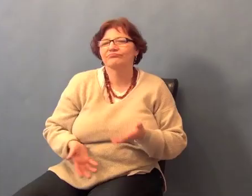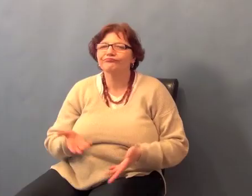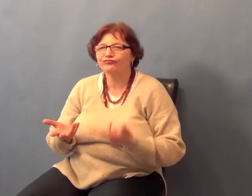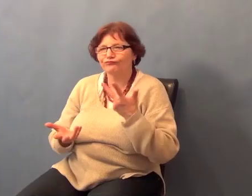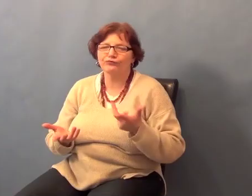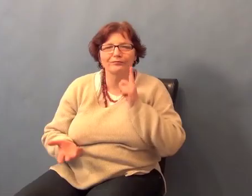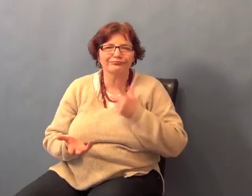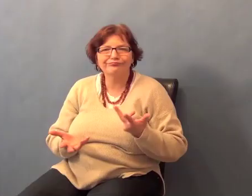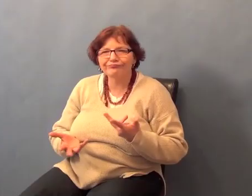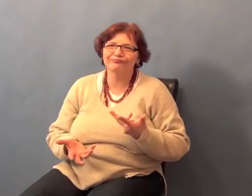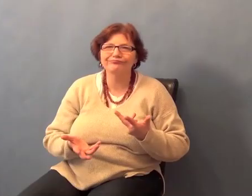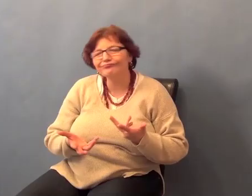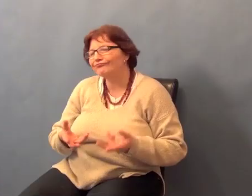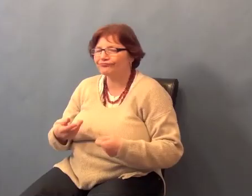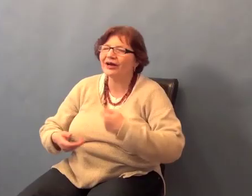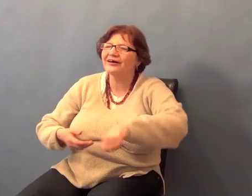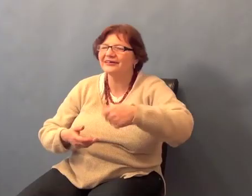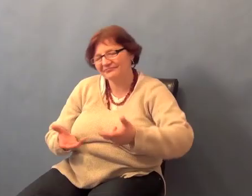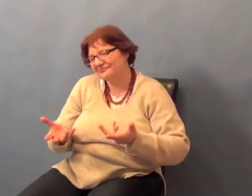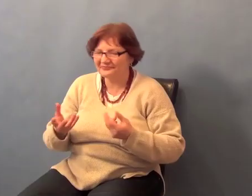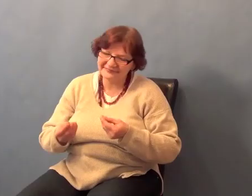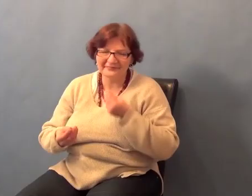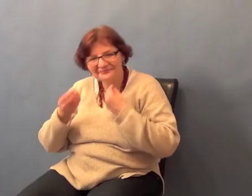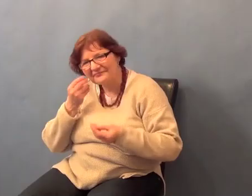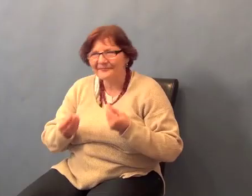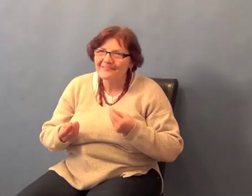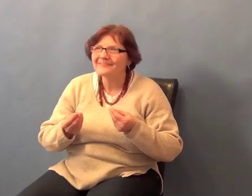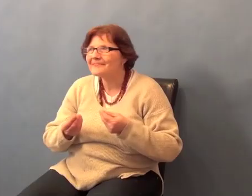Trzech chłopców szło i jadło gruszki.